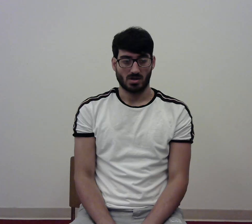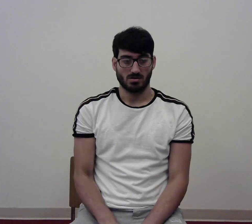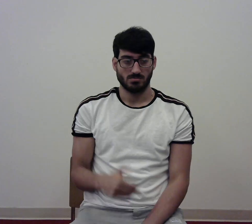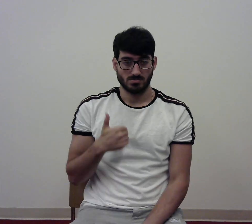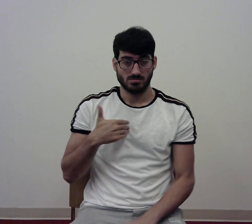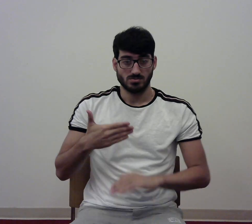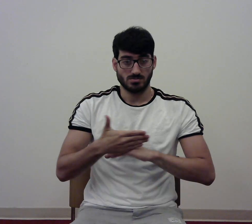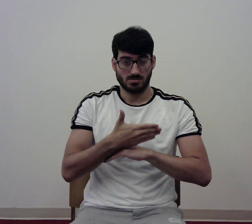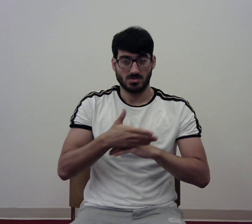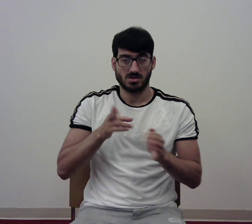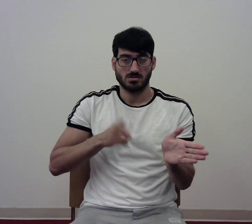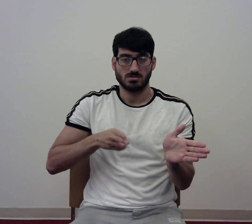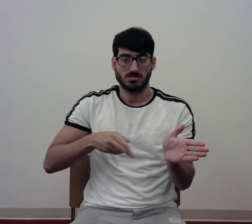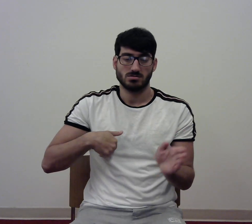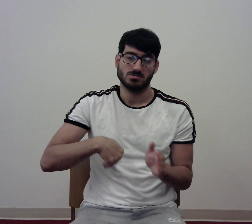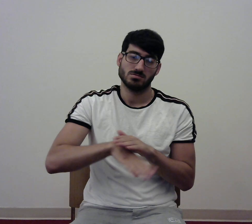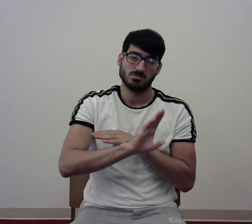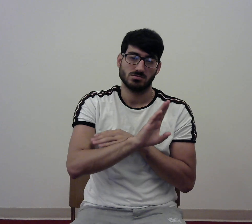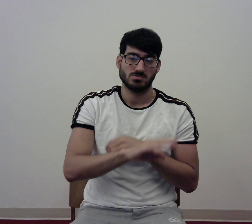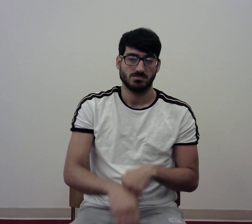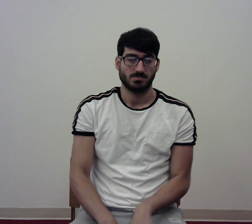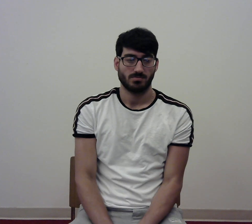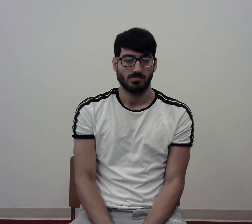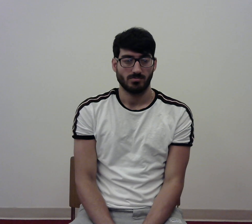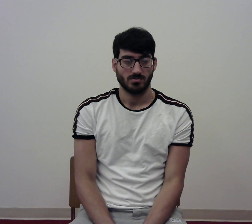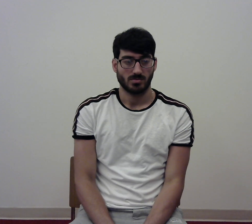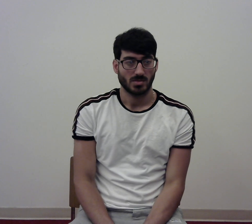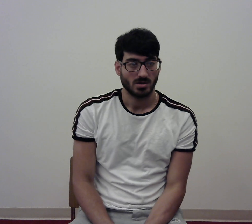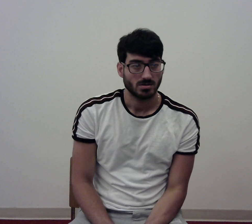Mən Sumqayıta qatarla gedirəm